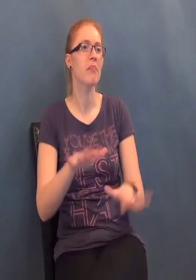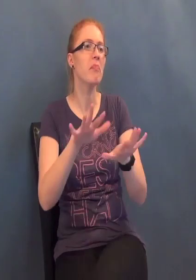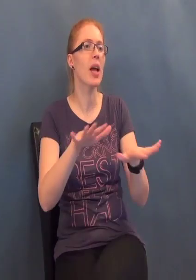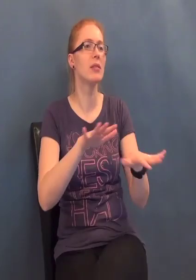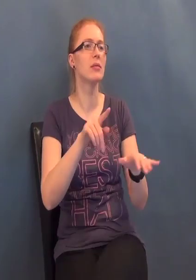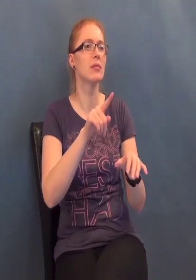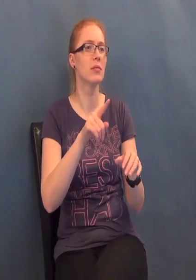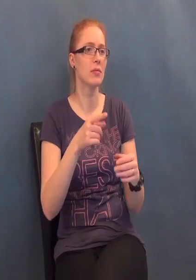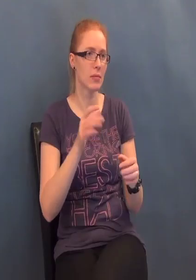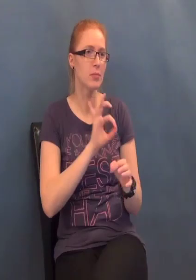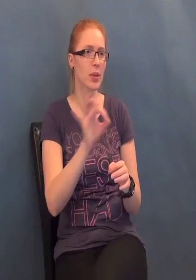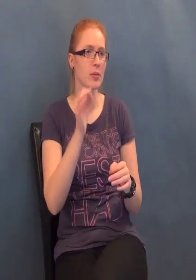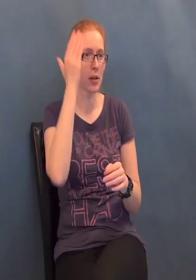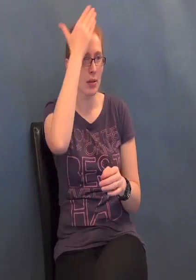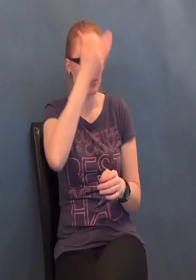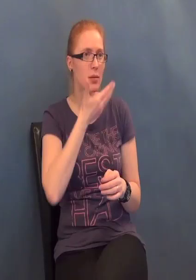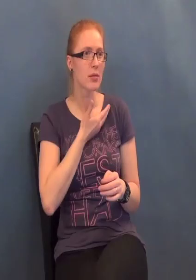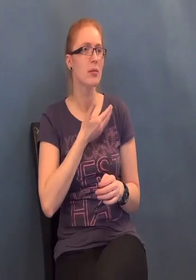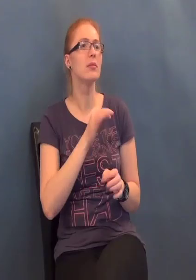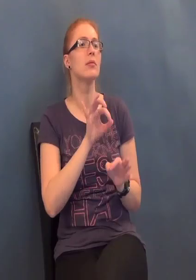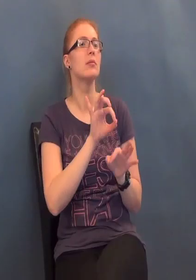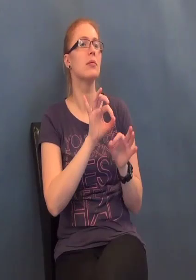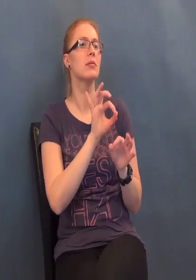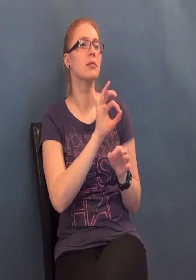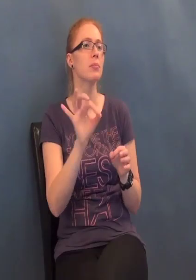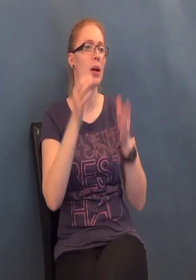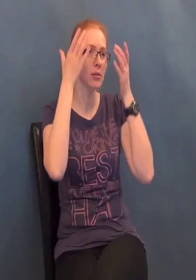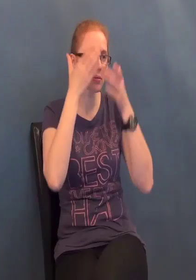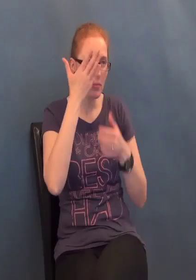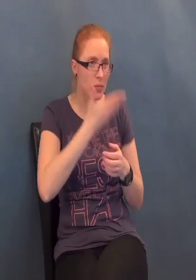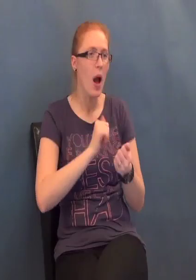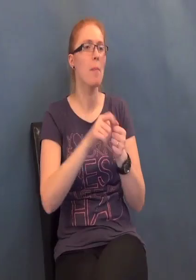Jest takie miejsce, gdzie wchodzi się w specjalnym kombinezonie.